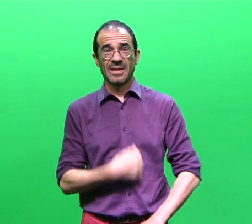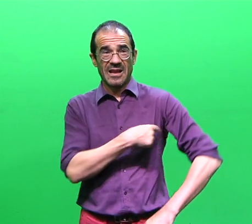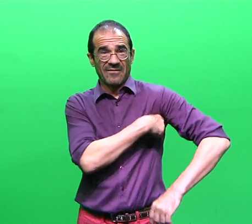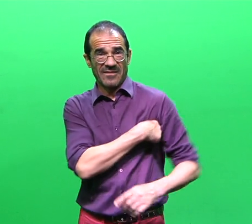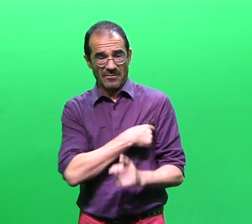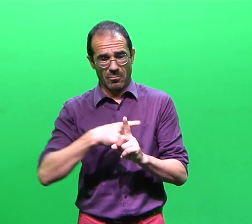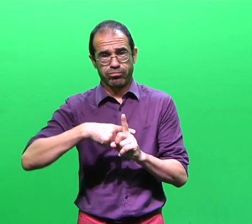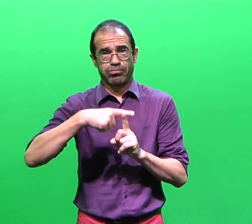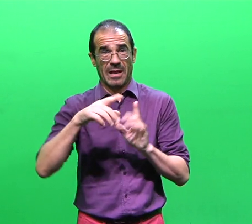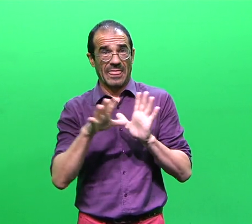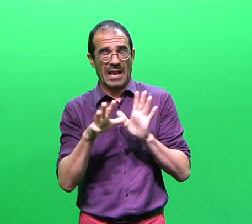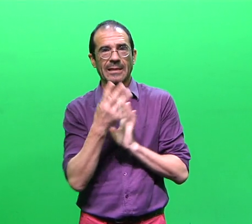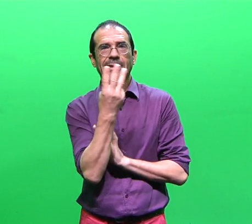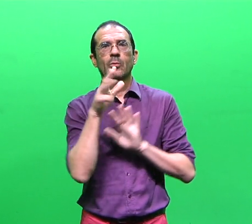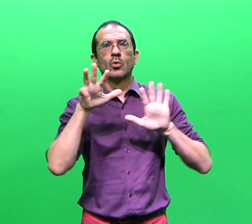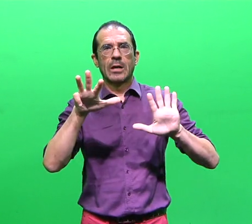M'ha pujat la febre fins a trenta-nou.